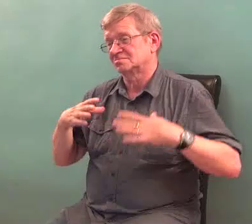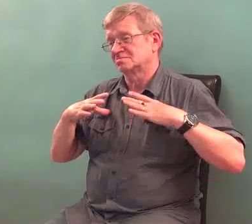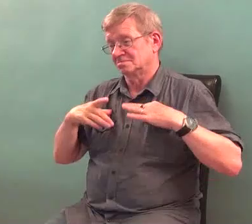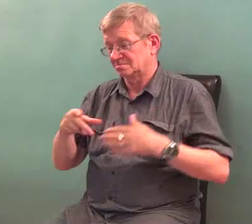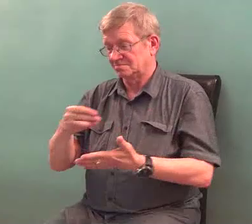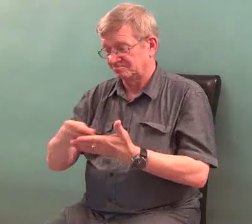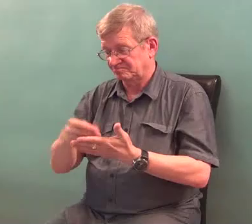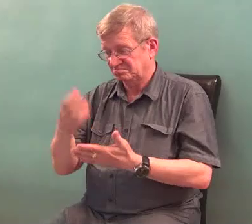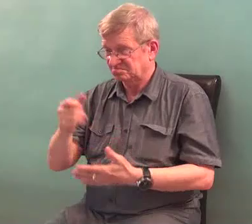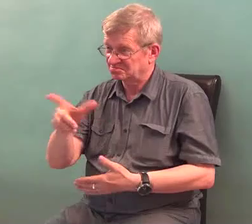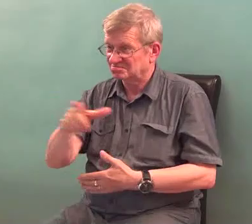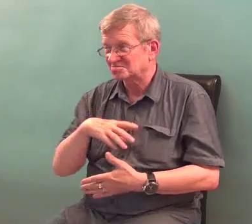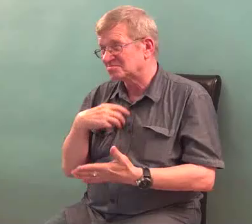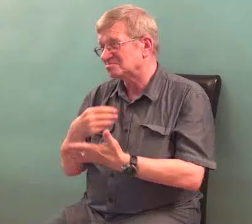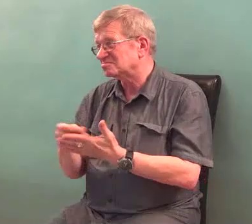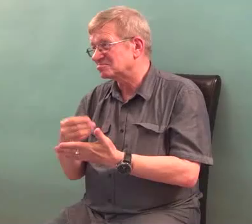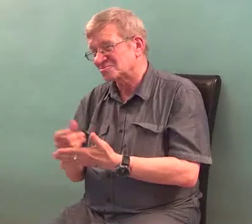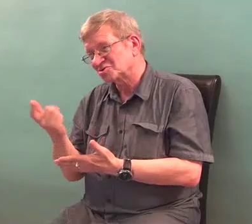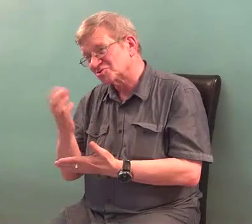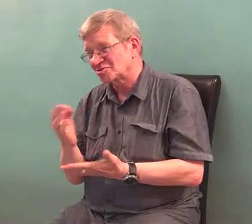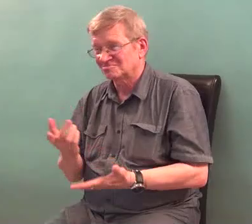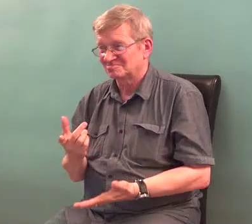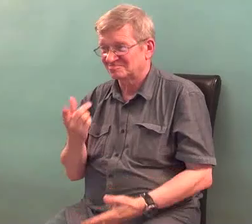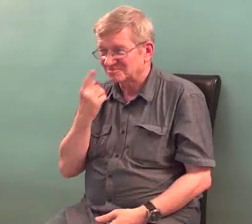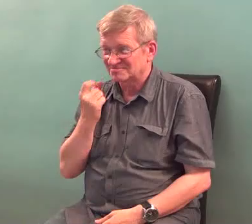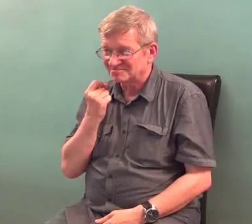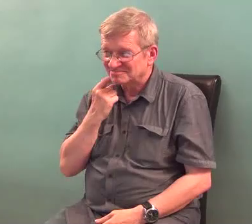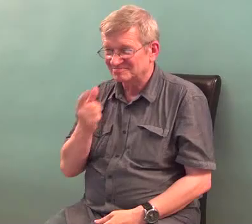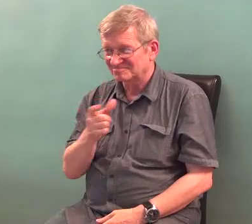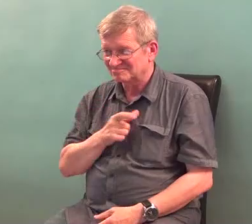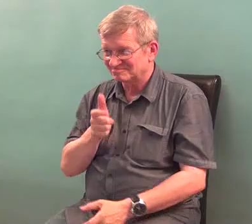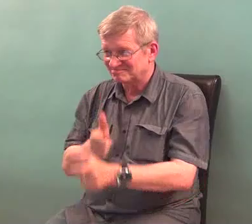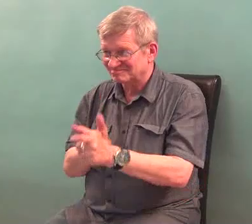Pojedźmy razem na zakupy kupić coś smacznego, wódkę i wypijemy razem.